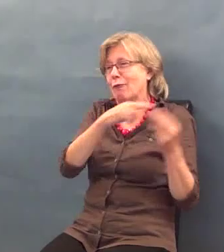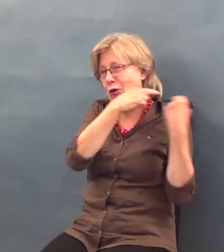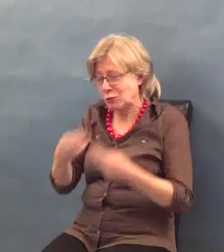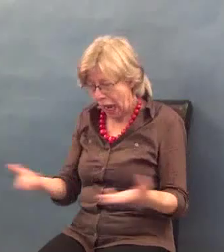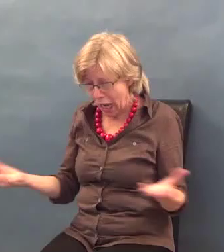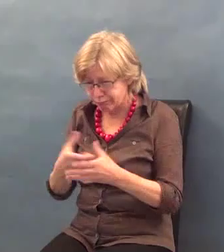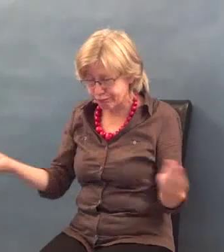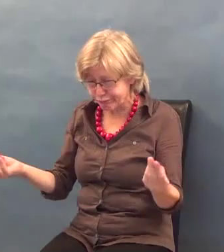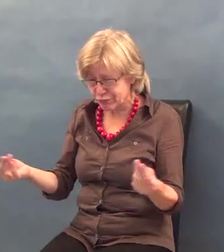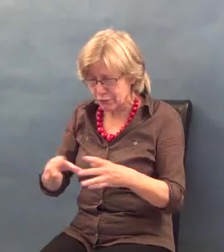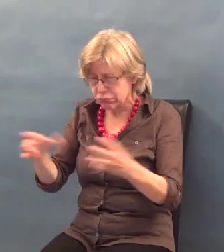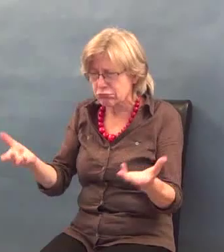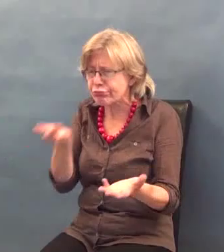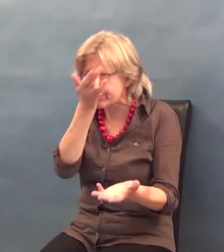Mysz wróciła i zdziwiła się gdzie wszystko zniknęło.